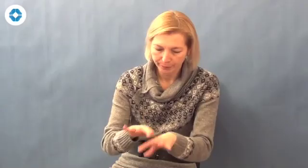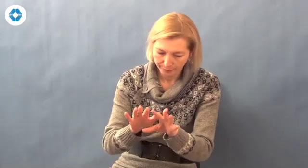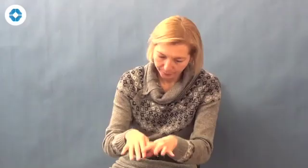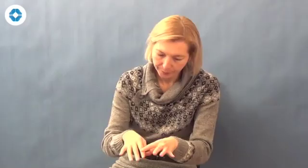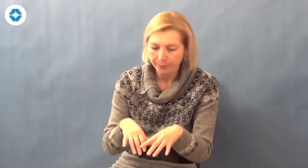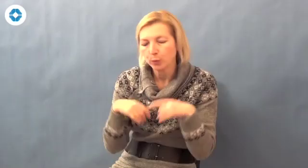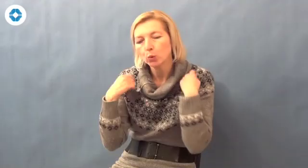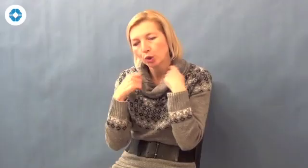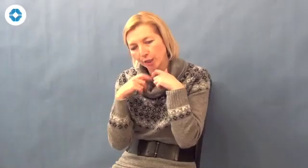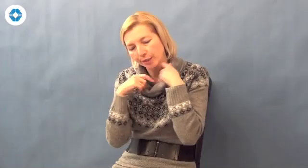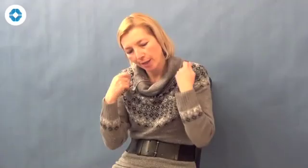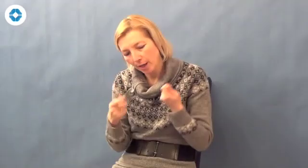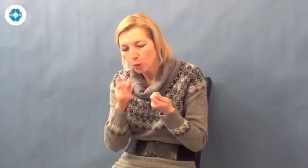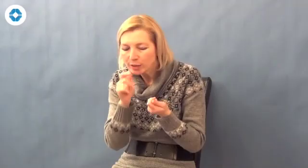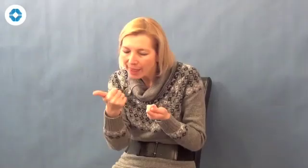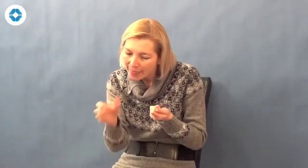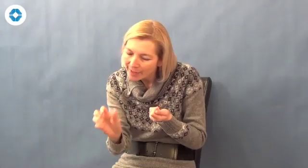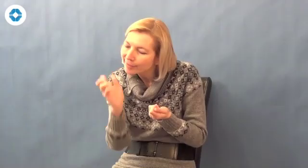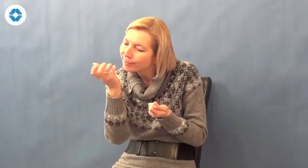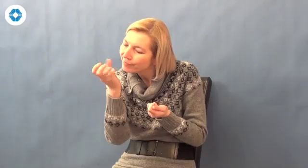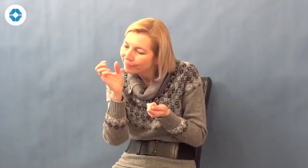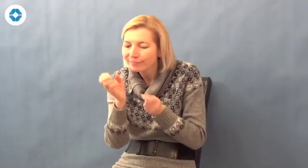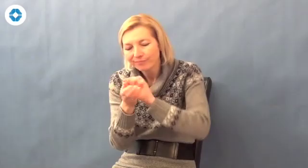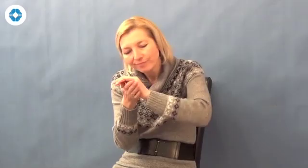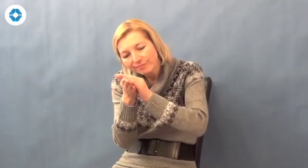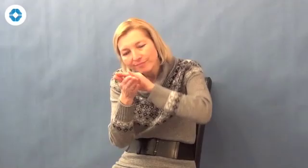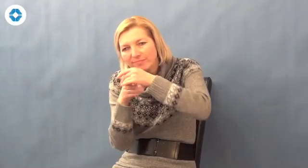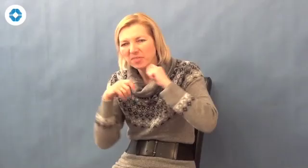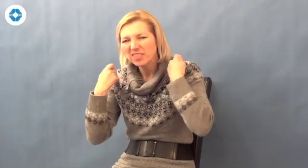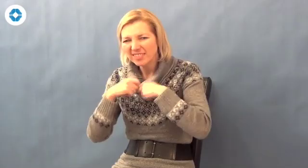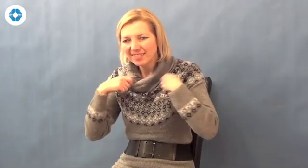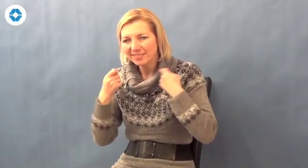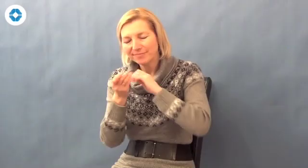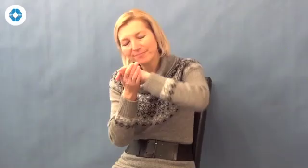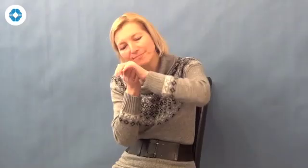Zdejmuje chustkę z szyi, następnie bierze jedną z gruszek i wyciera ją chustką.